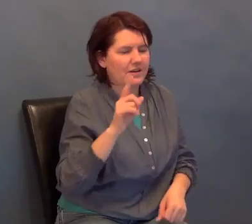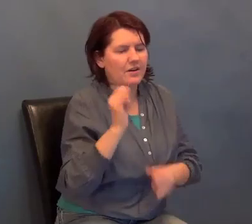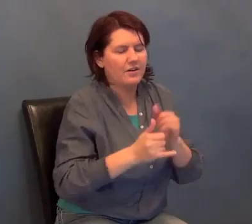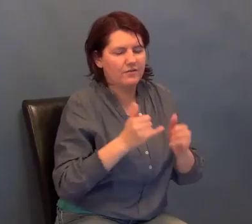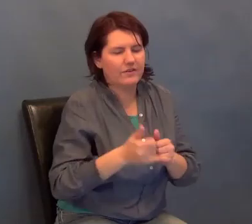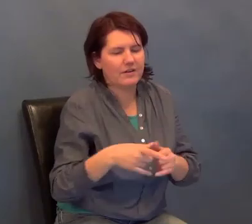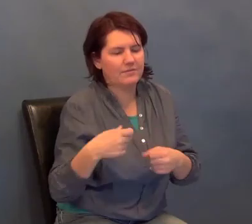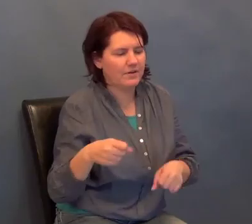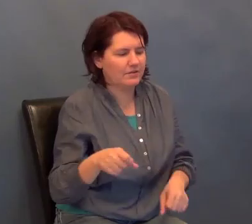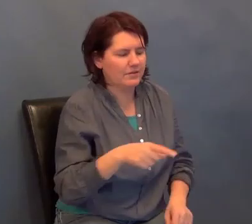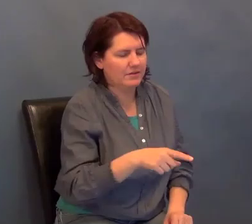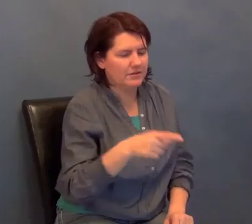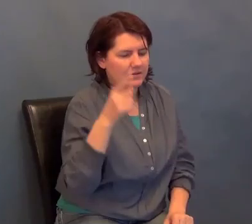Rower, motor...